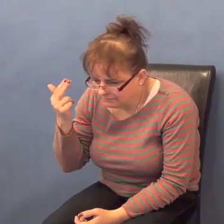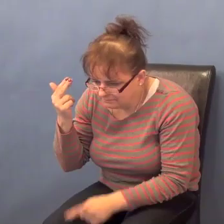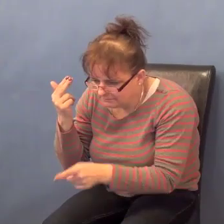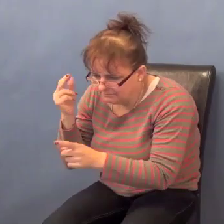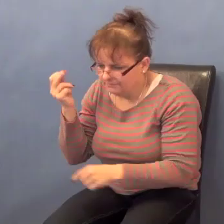Dobrze.